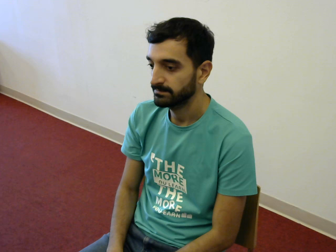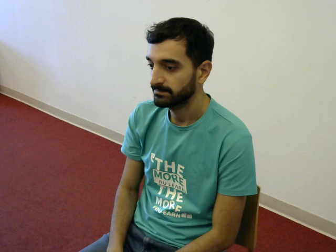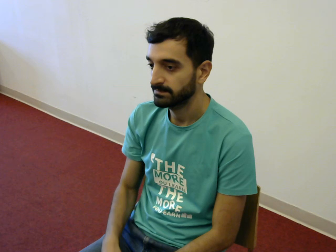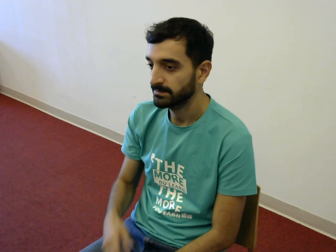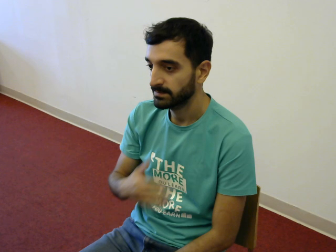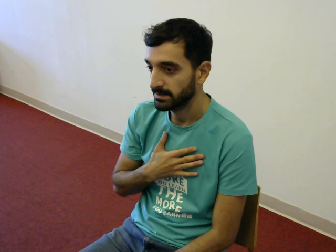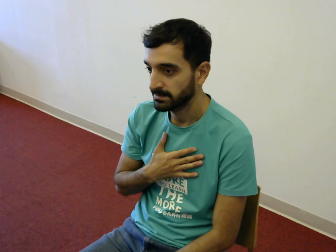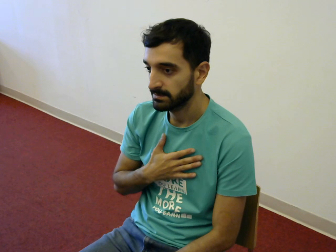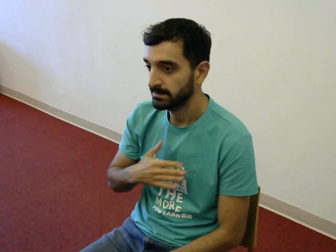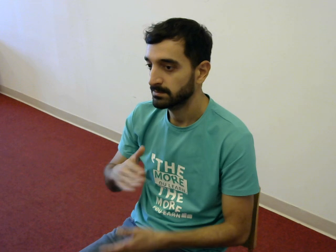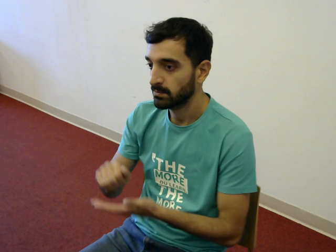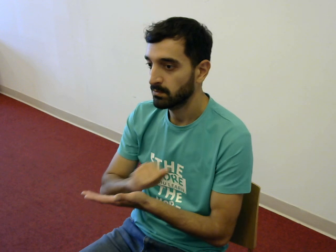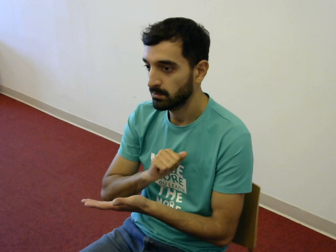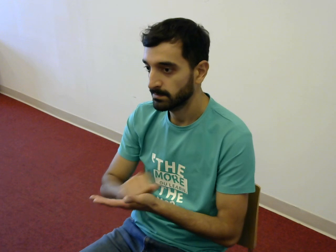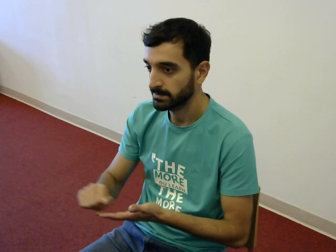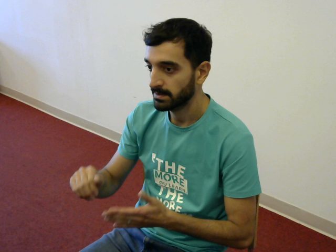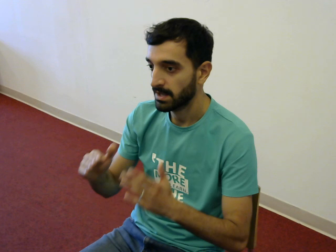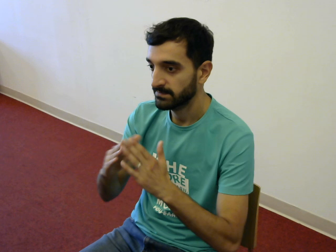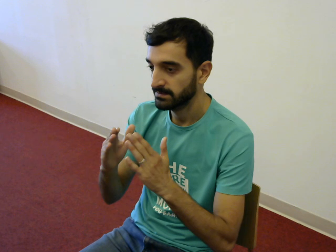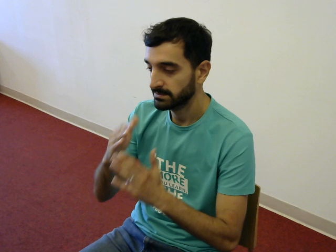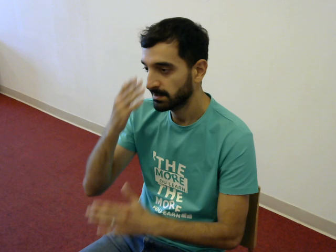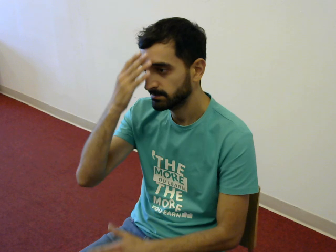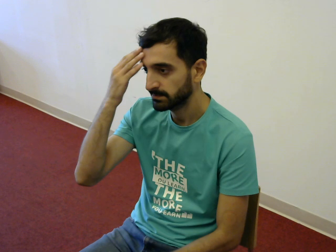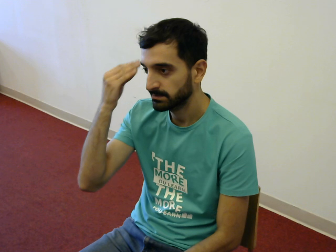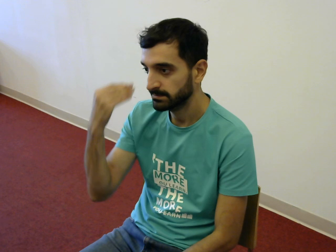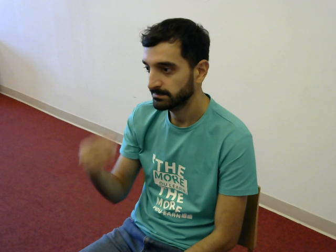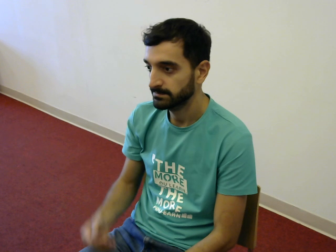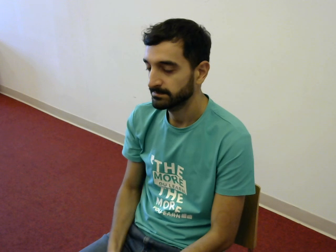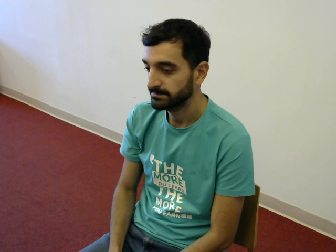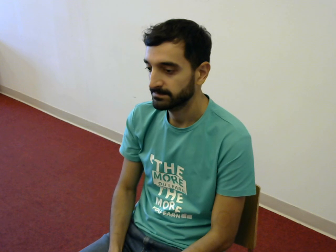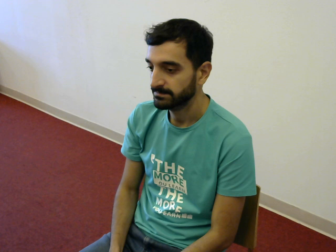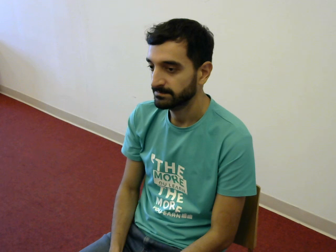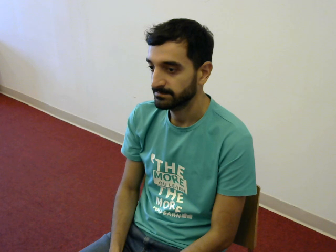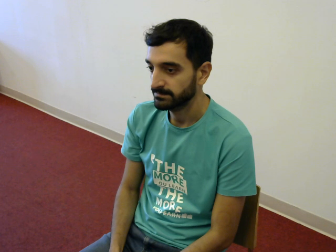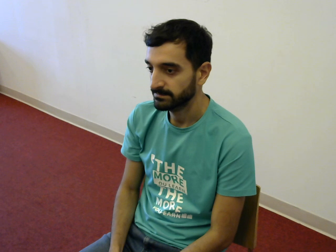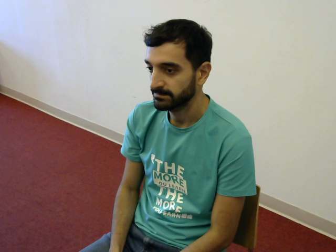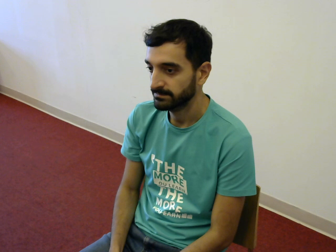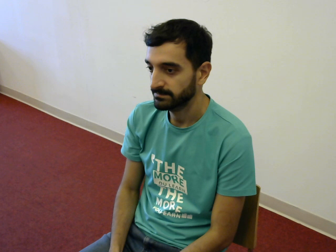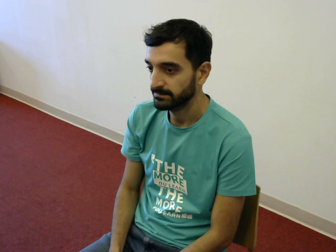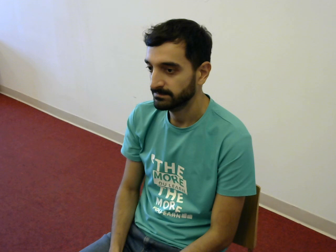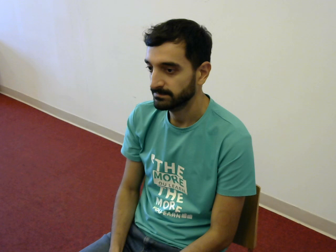Mən sənədlərimi evdə unutmuşam